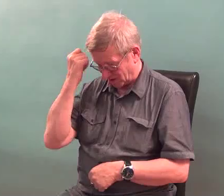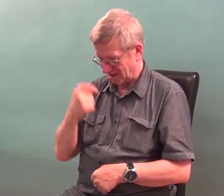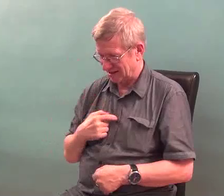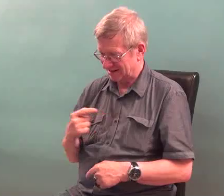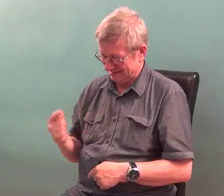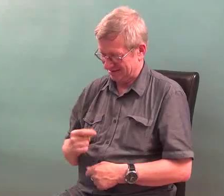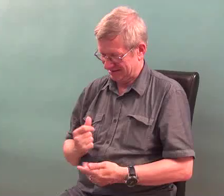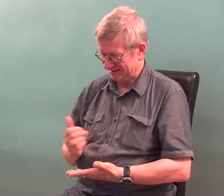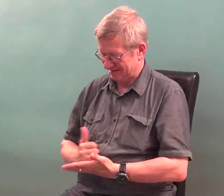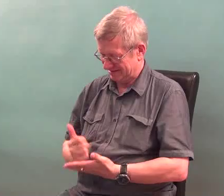Zależy mi na zarobkach.